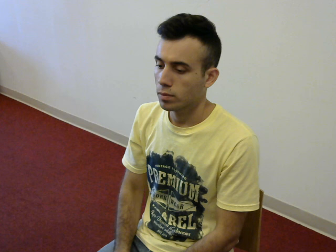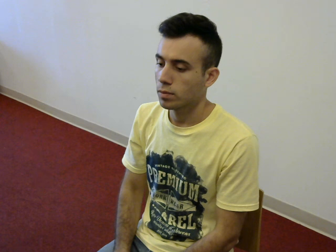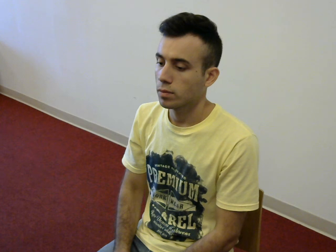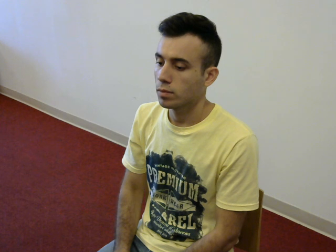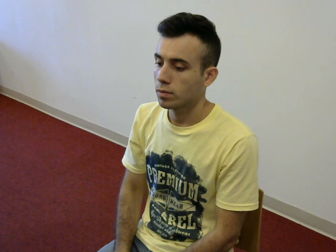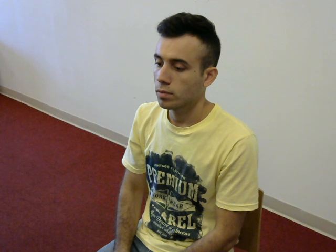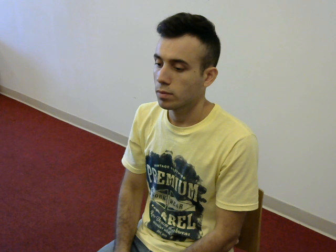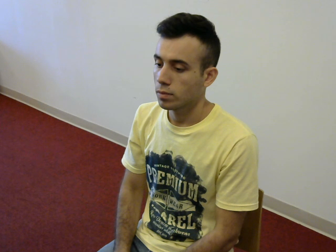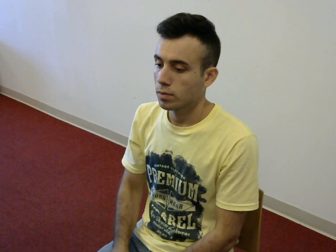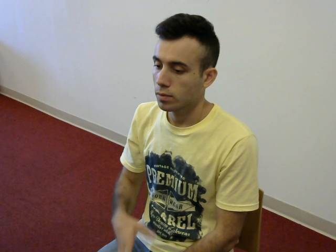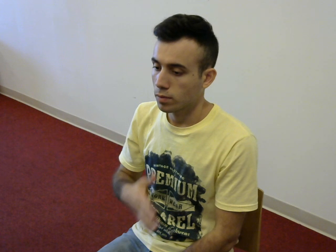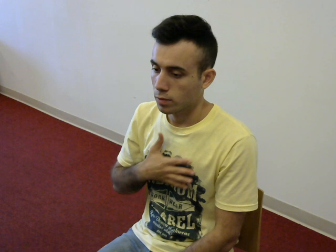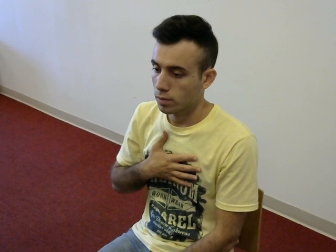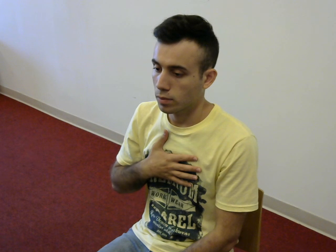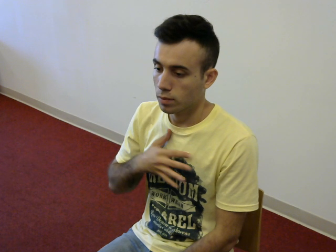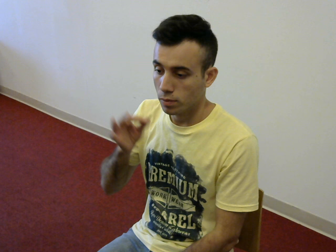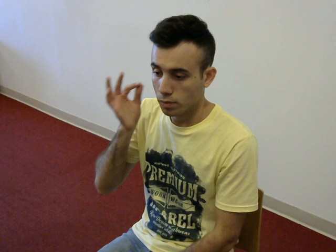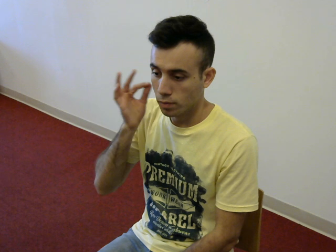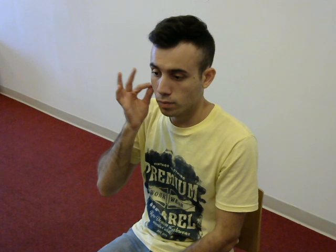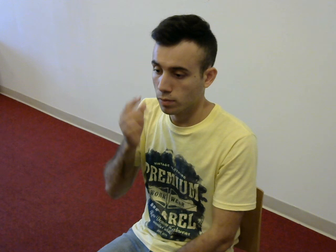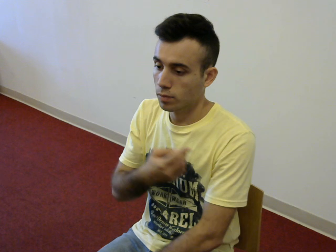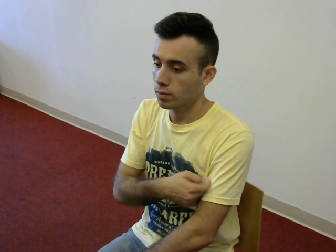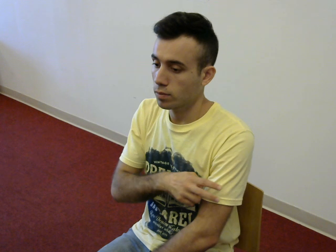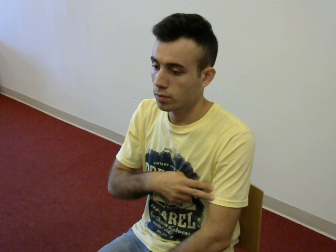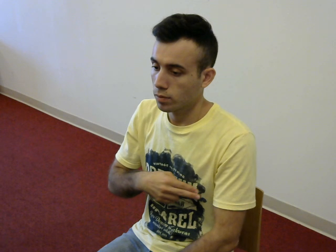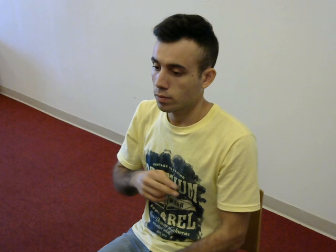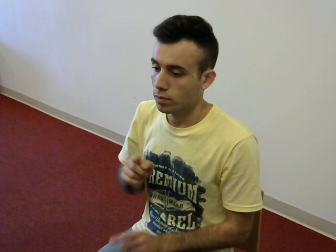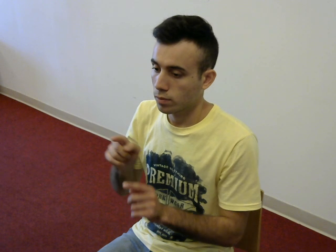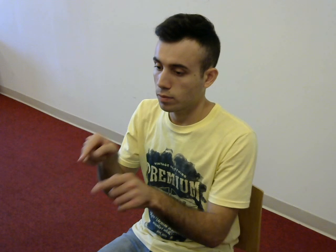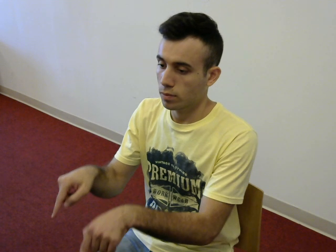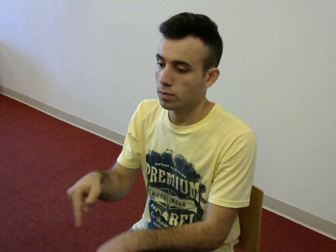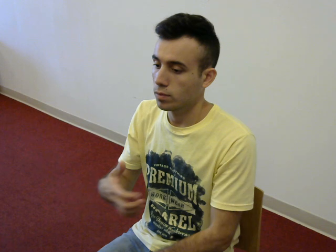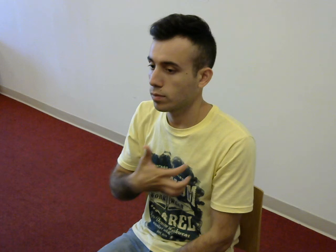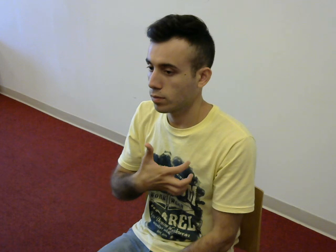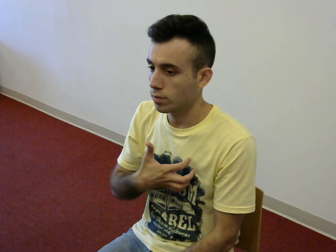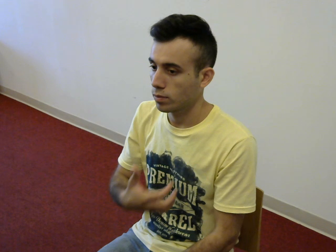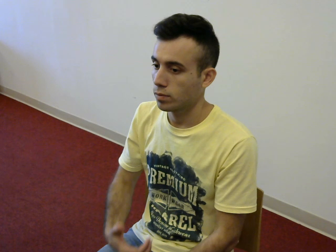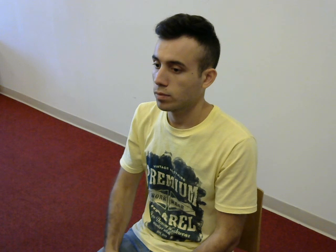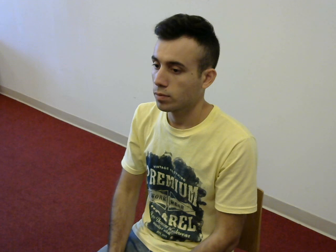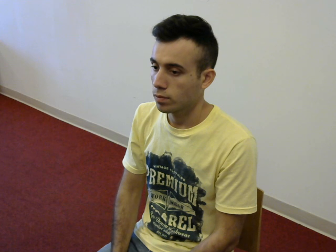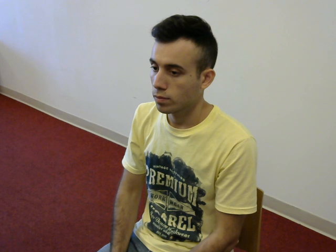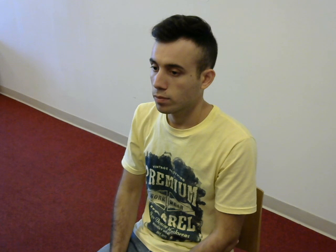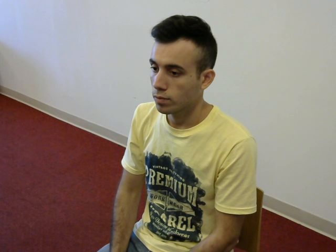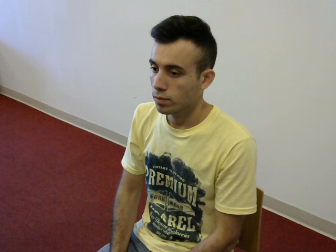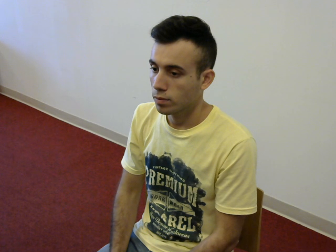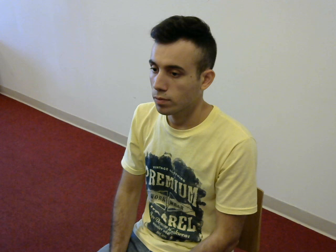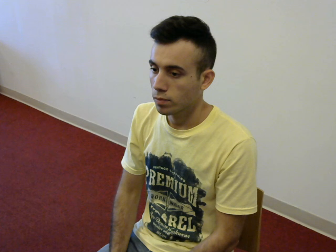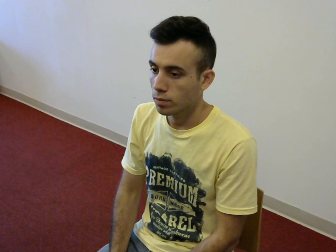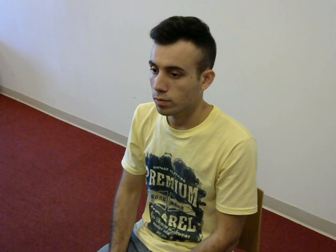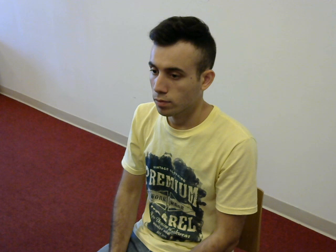Mən tibb məntəqəsinə müraciət etmək istərdim